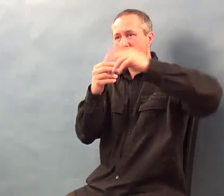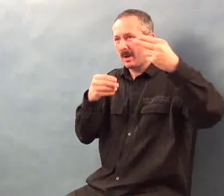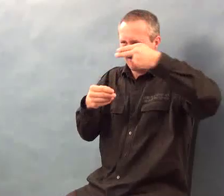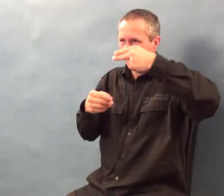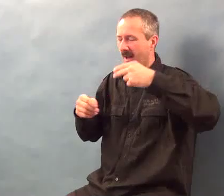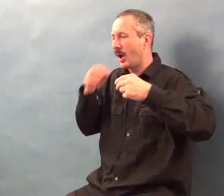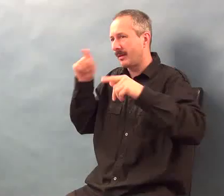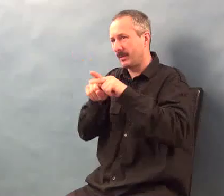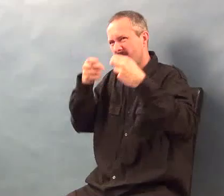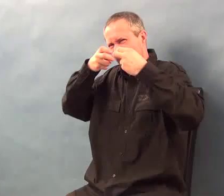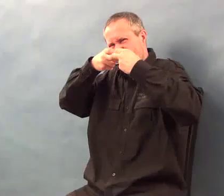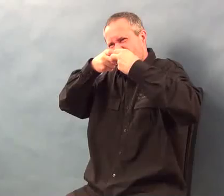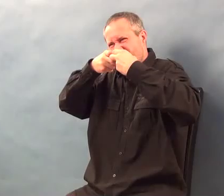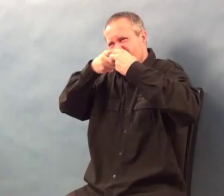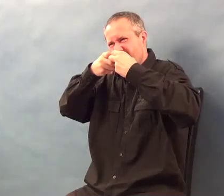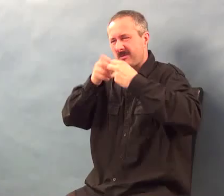Ryba zbliża się do ściany akwarium, kot także podchodzi blisko. Mierzą się wzrokiem.